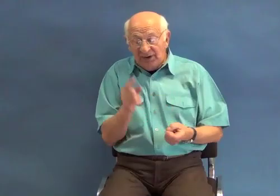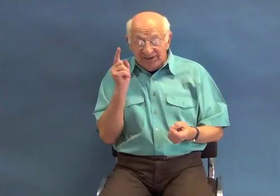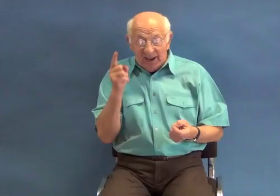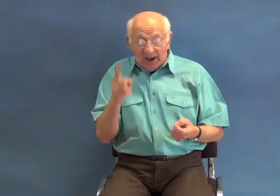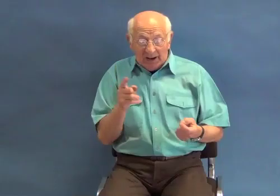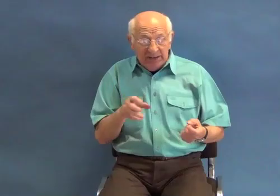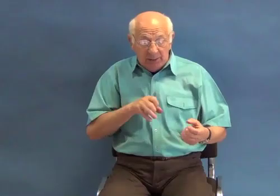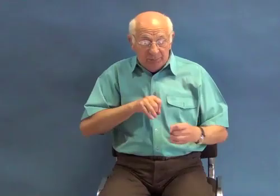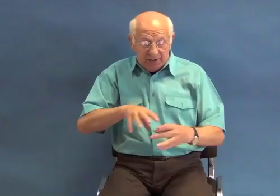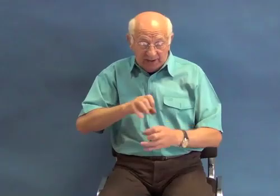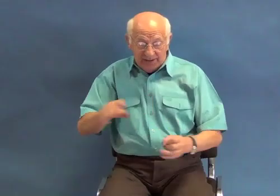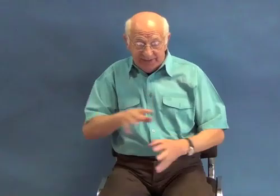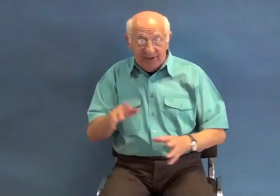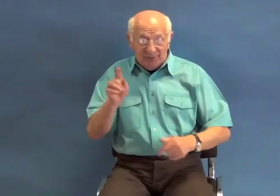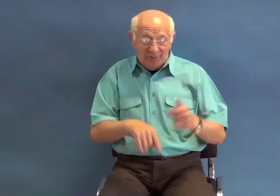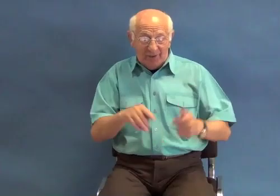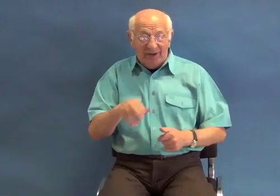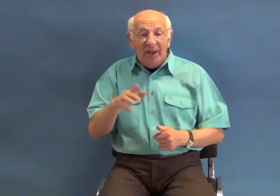Jest zakaz i nie wolno biegać nigdzie, tylko normalnie iść.